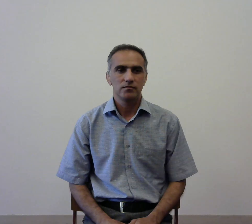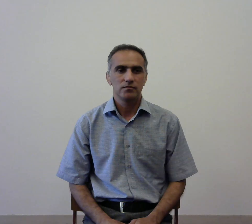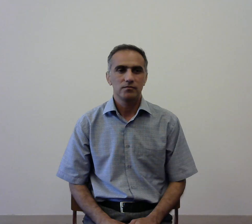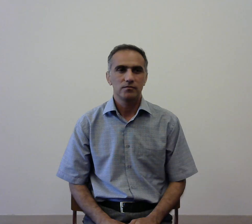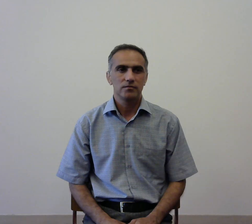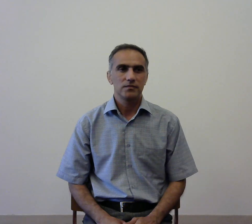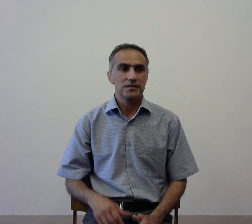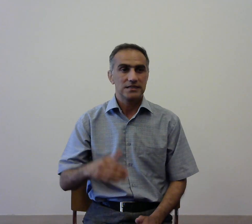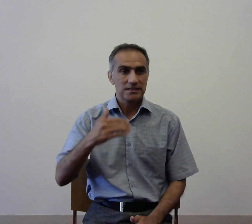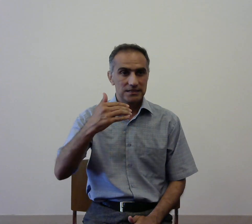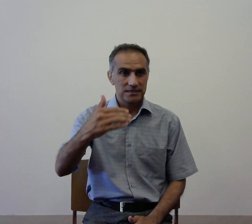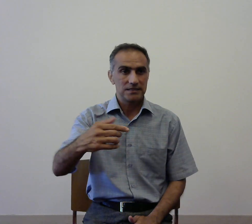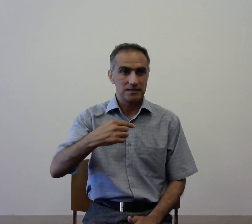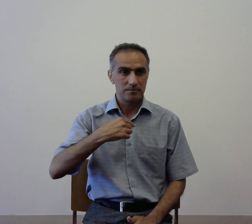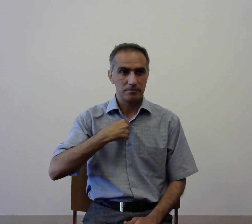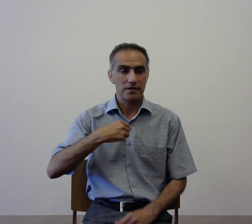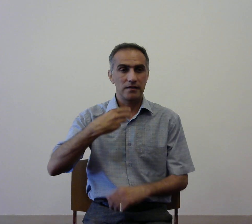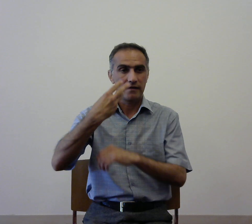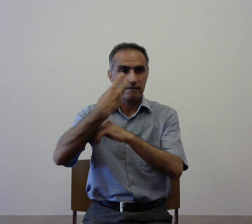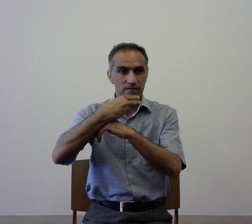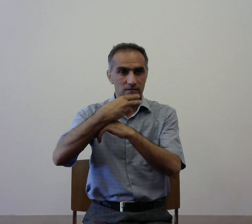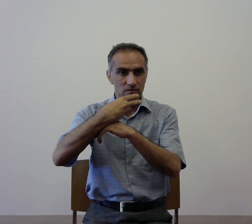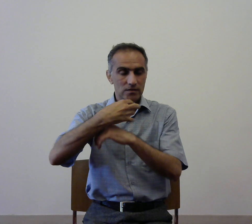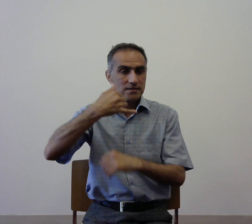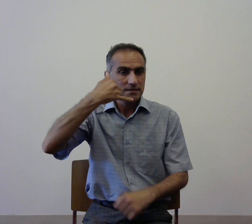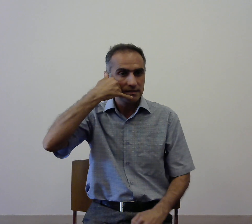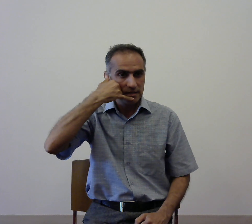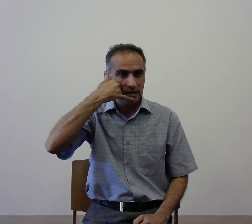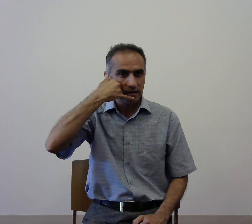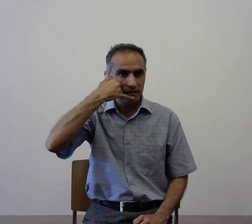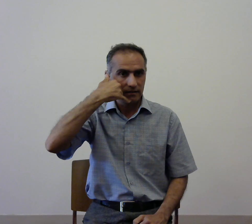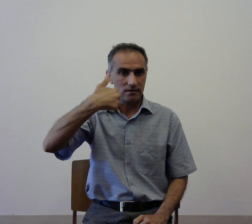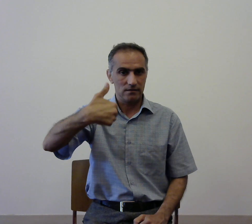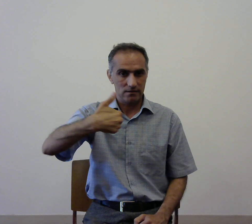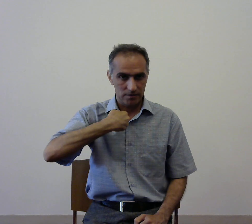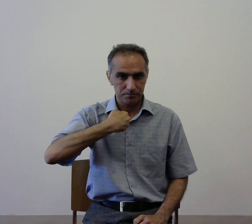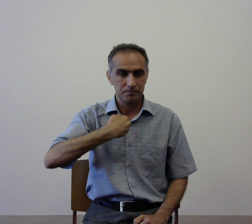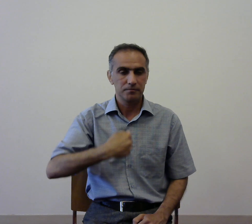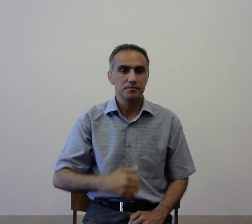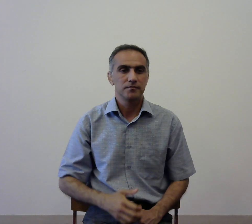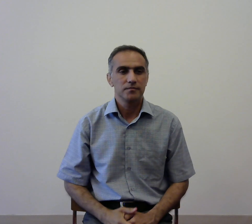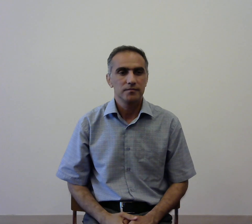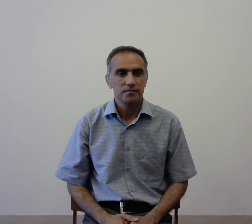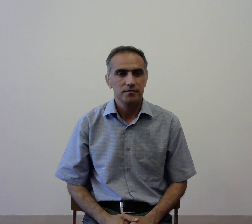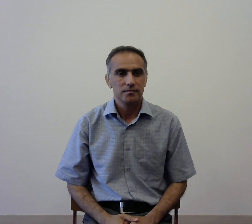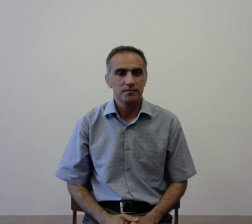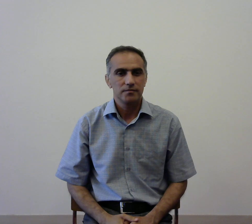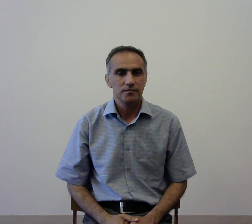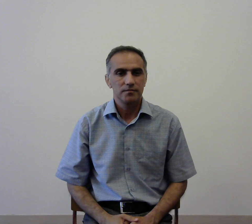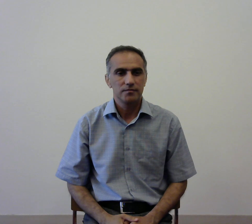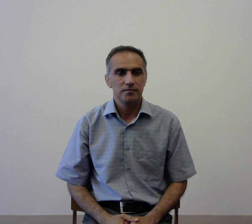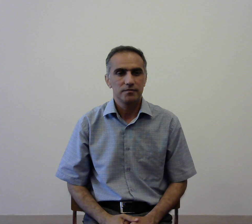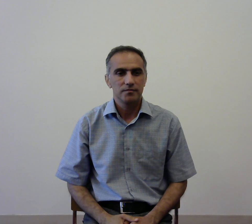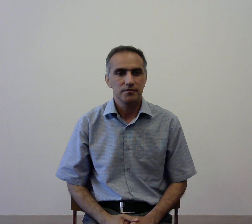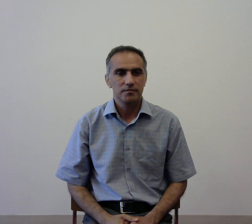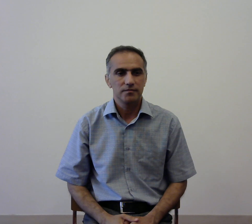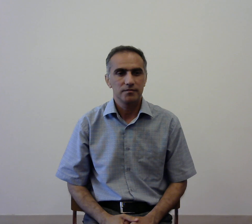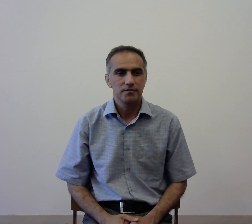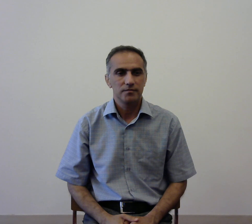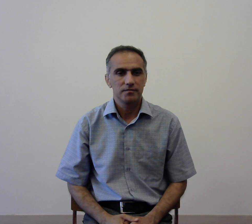Siz mənə video zəng edin